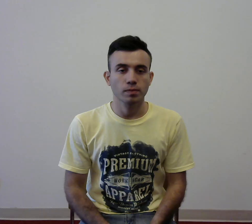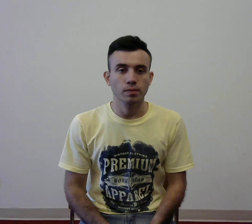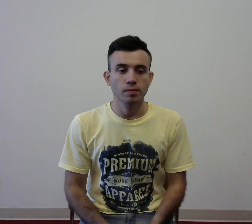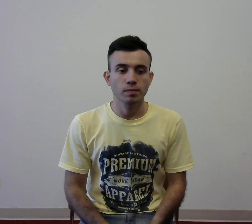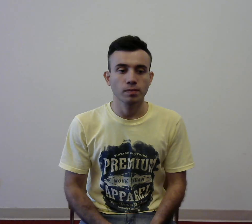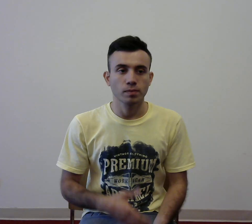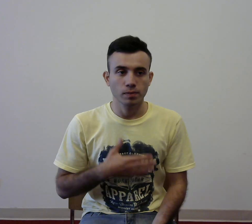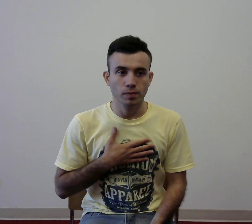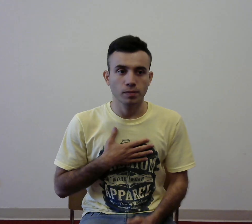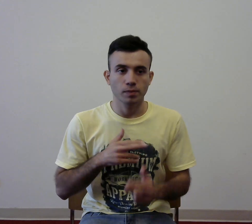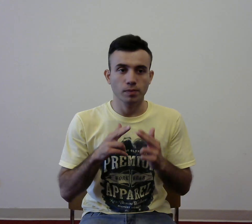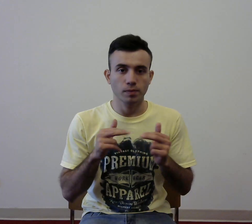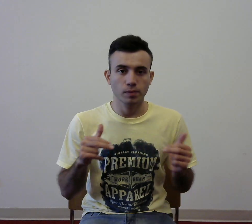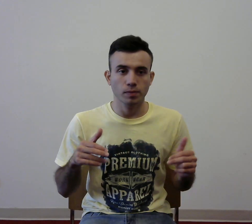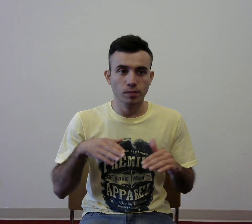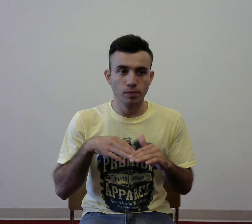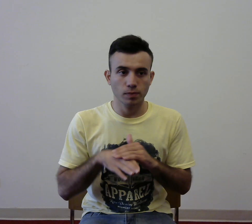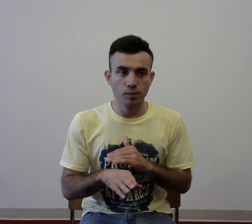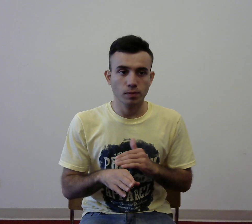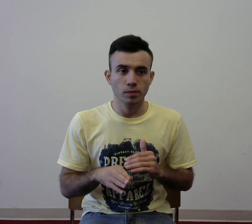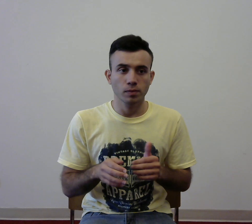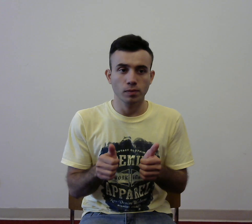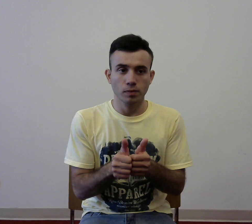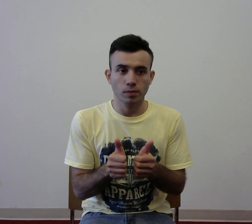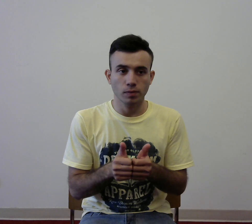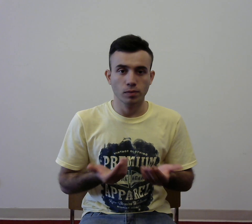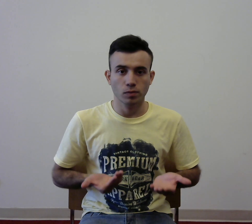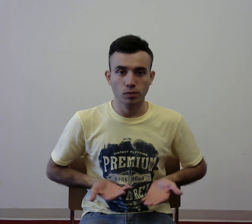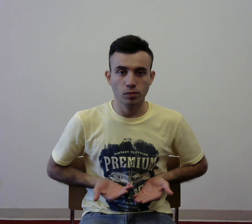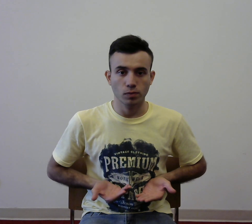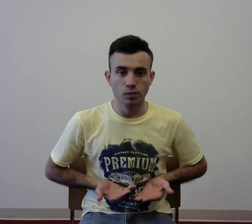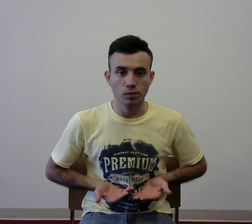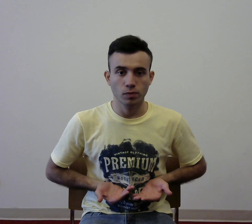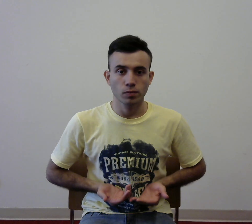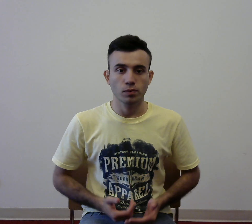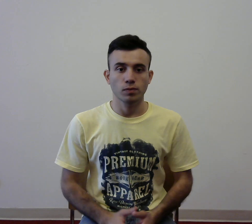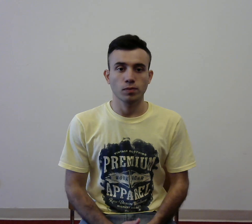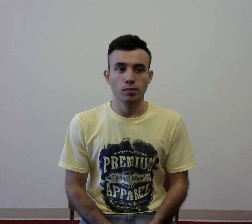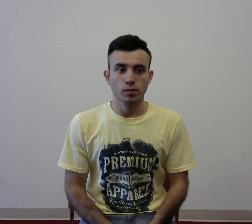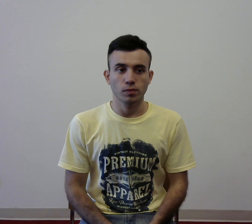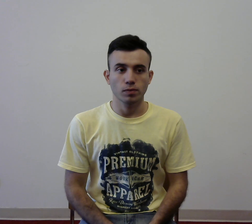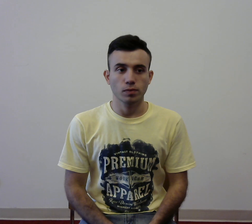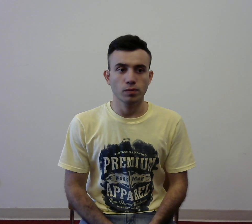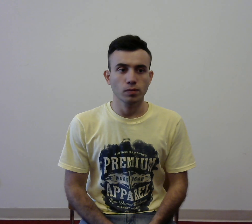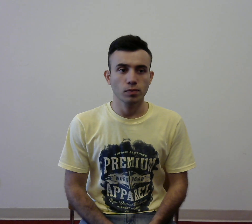Mən Nərimanov metrosunun yanında yaşayıram